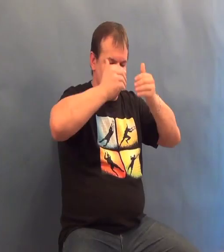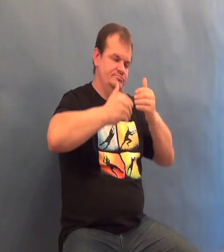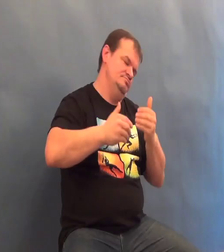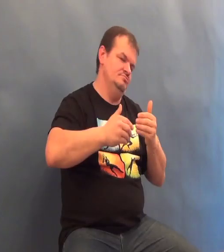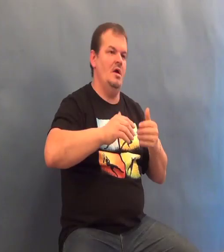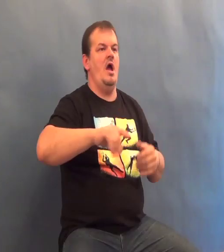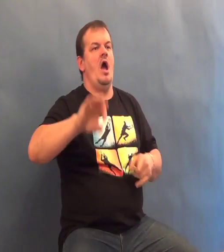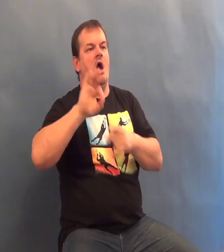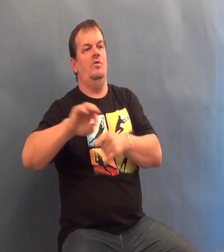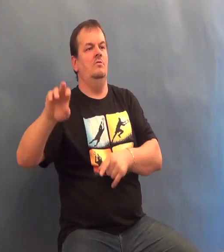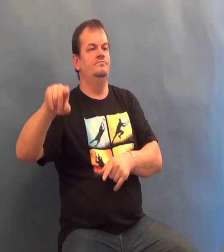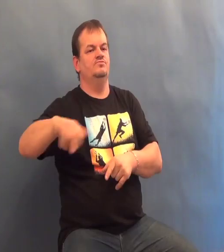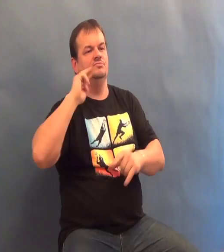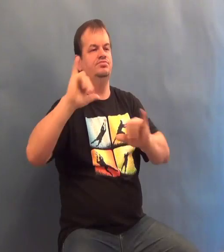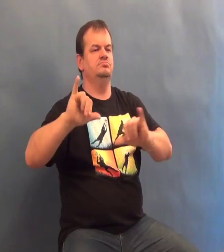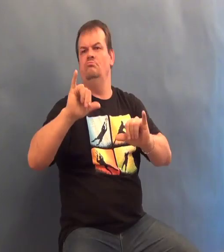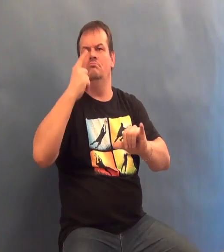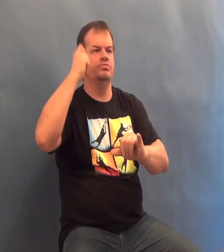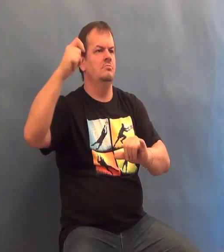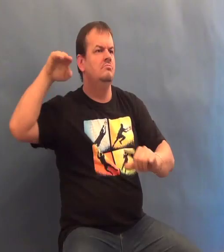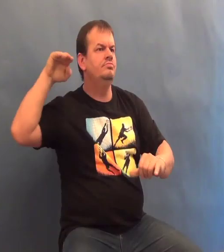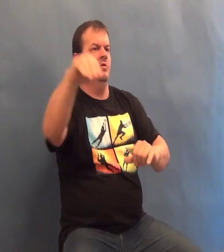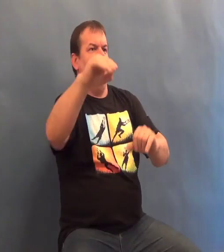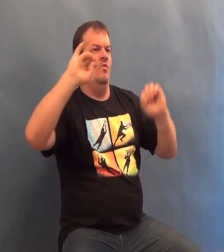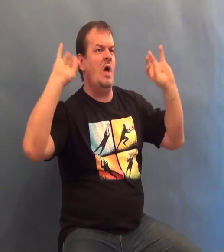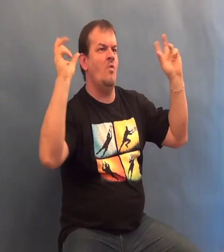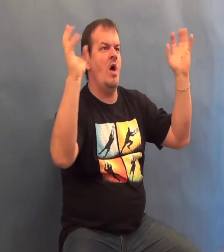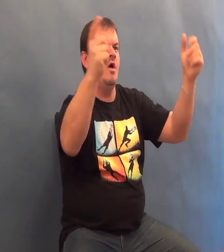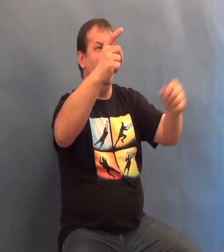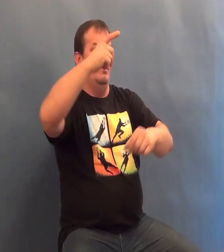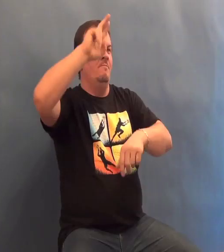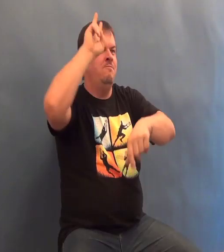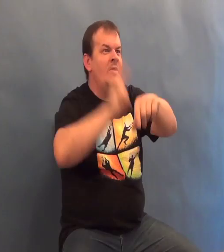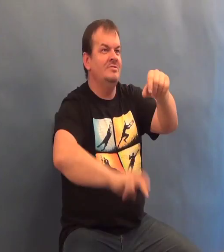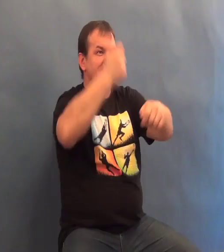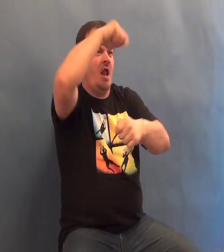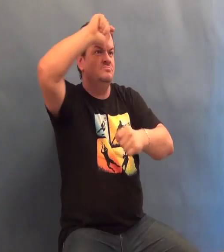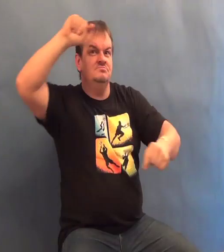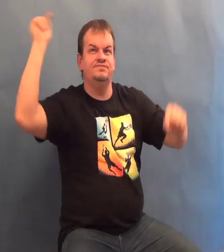Akurat na dole w trakcie imprezy głusi zauważają nadjeżdżające samochody, z syrenami świetlnymi: policja, straż pożarna przyjeżdżają do hotelu.